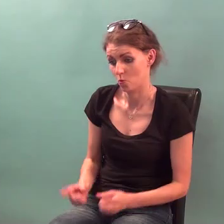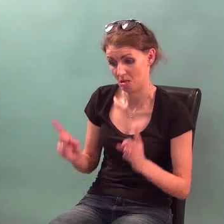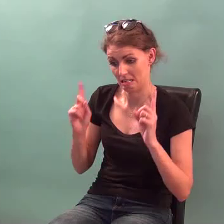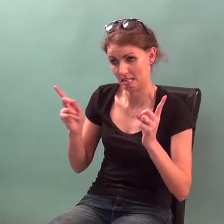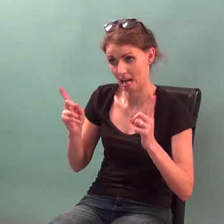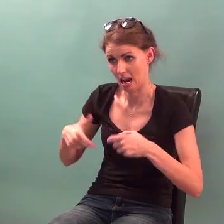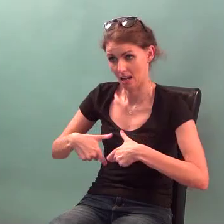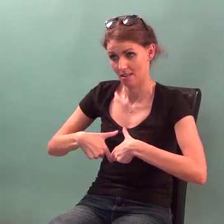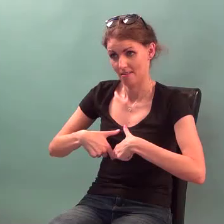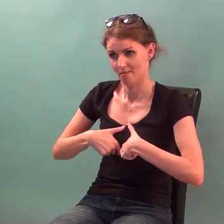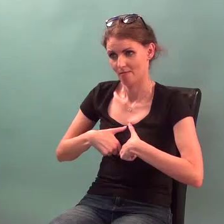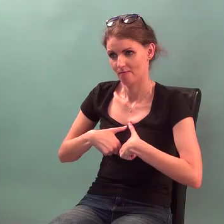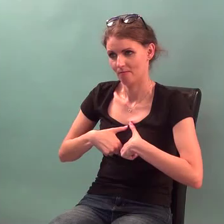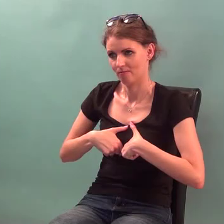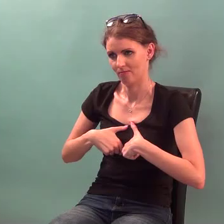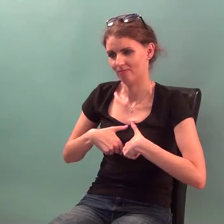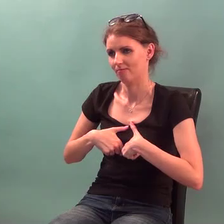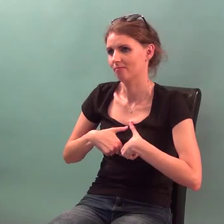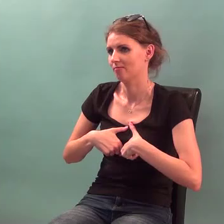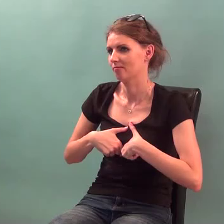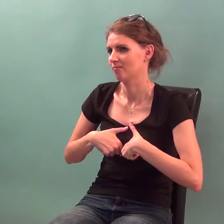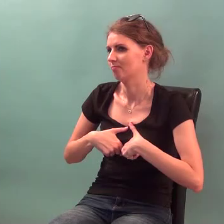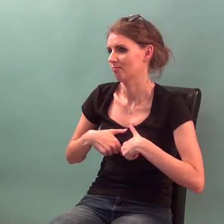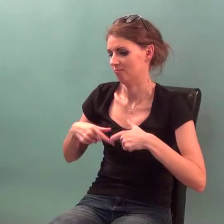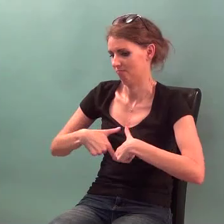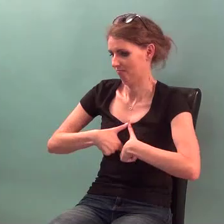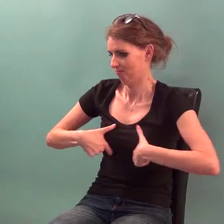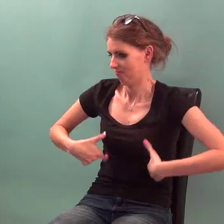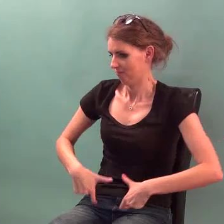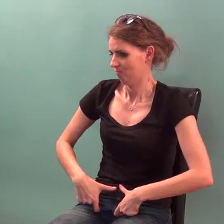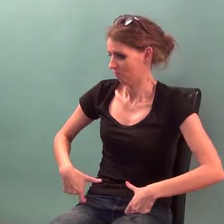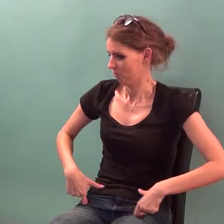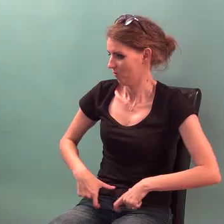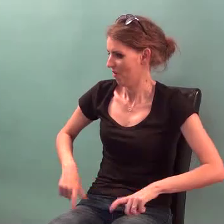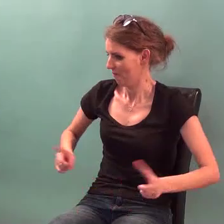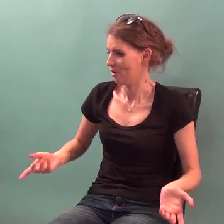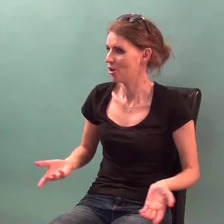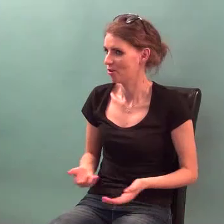Zakaz noszenia stroju kąpielowego.